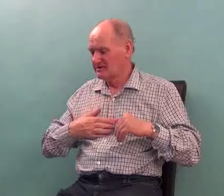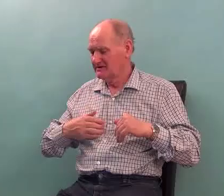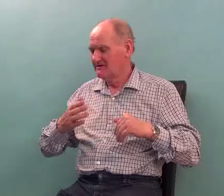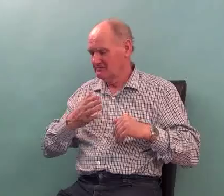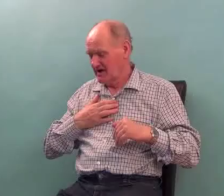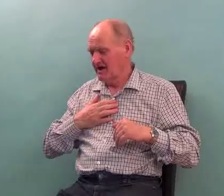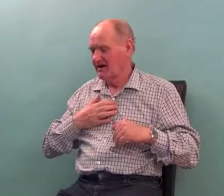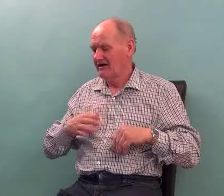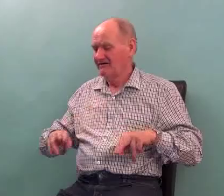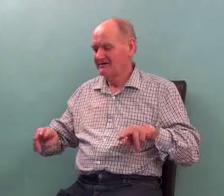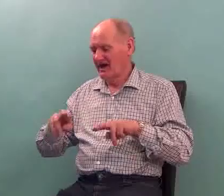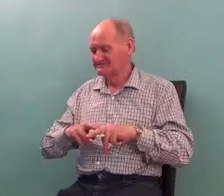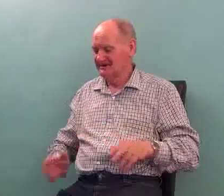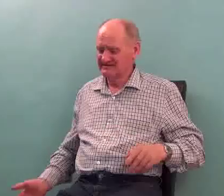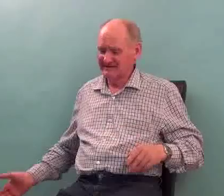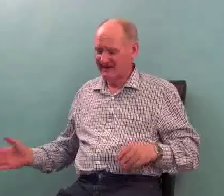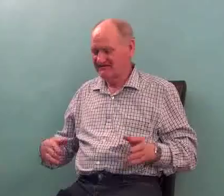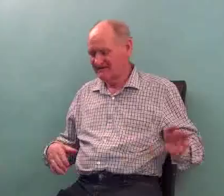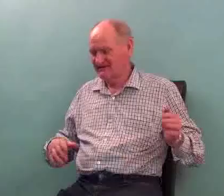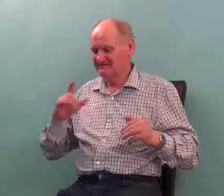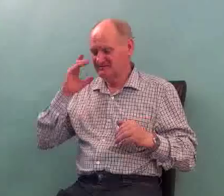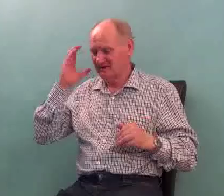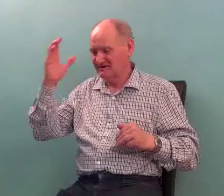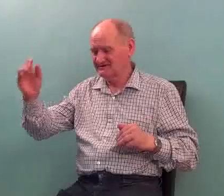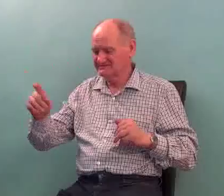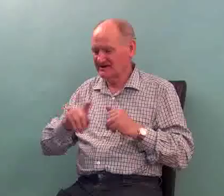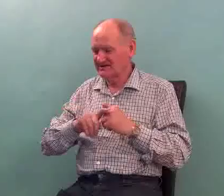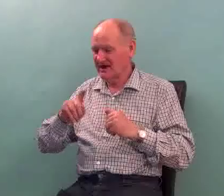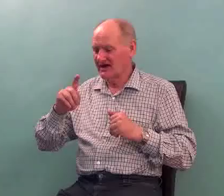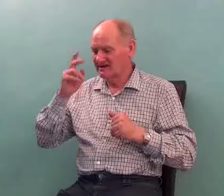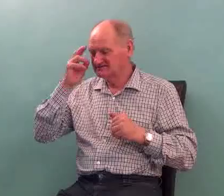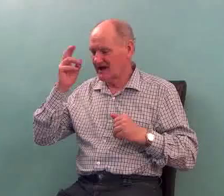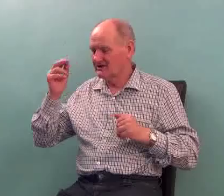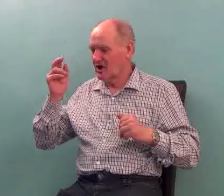Całą rodziną pakujemy się i jedziemy do Zakopanego.